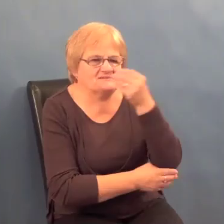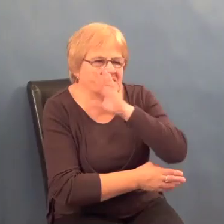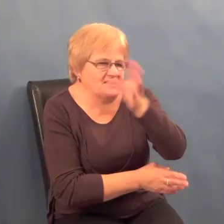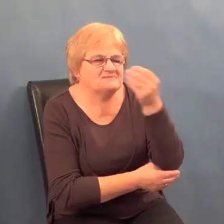Jedzenia nie ma.